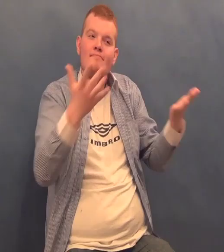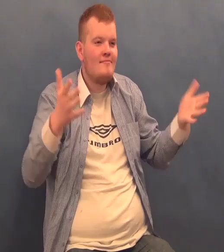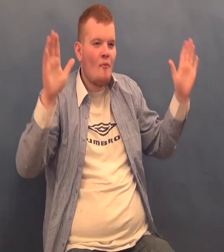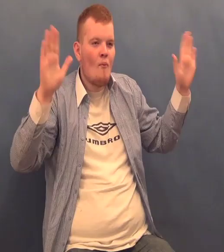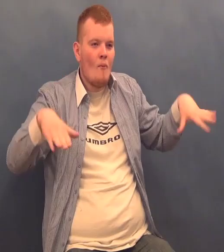To ptaszek.